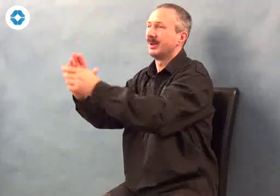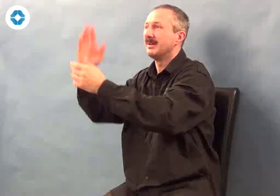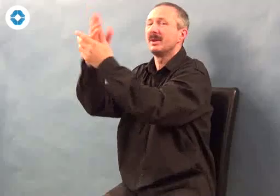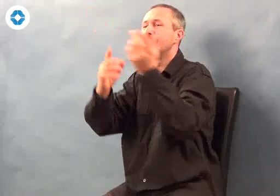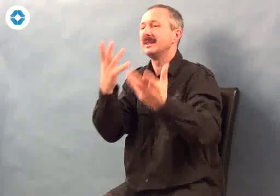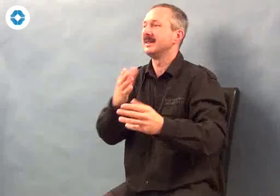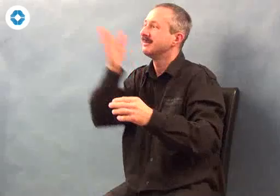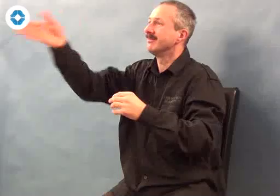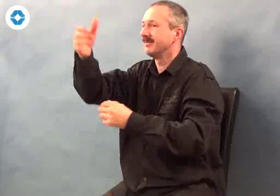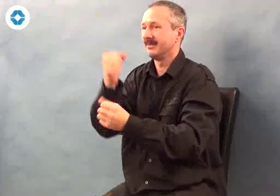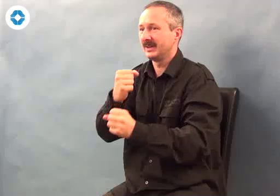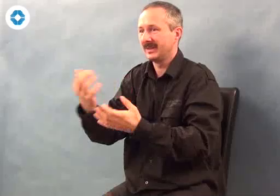Charlie chce tam pójść, aby pracować i zarobić pieniądze.